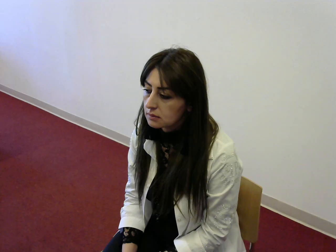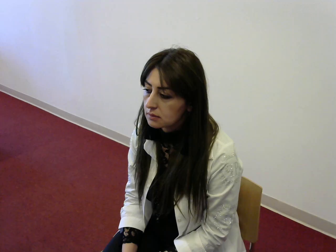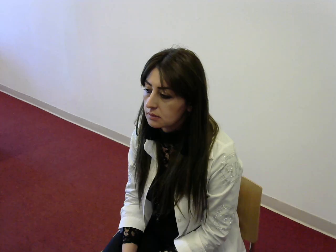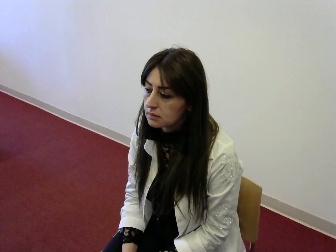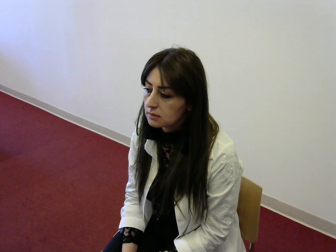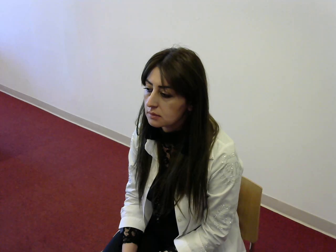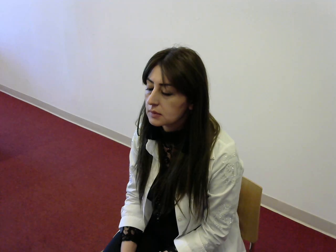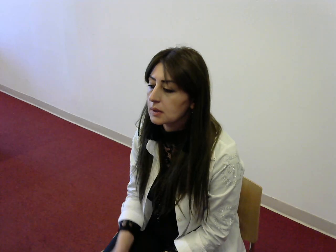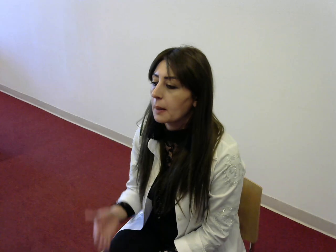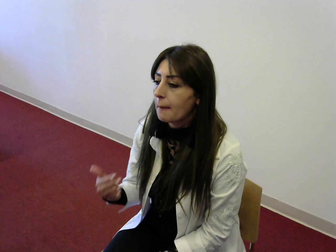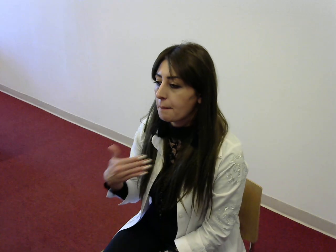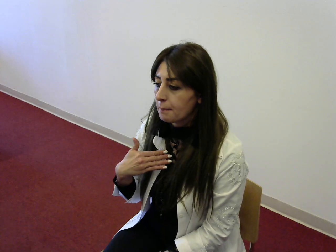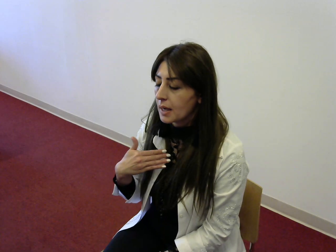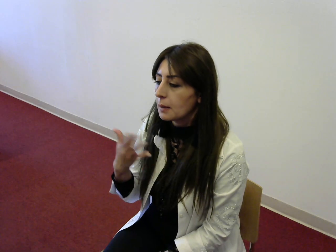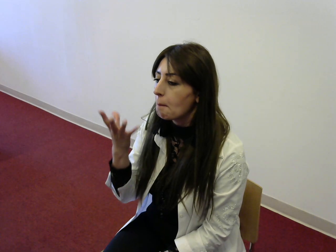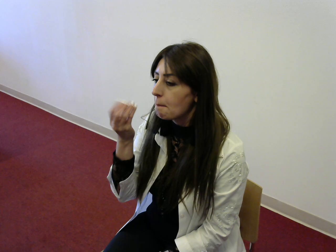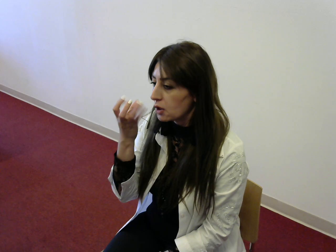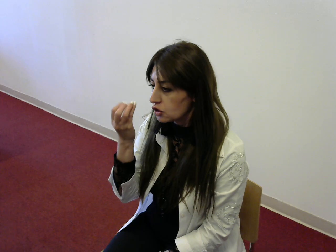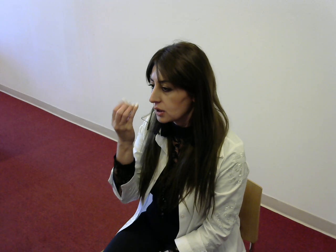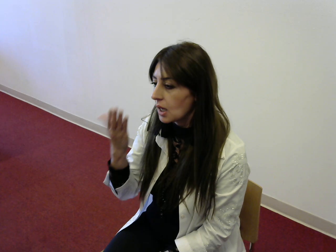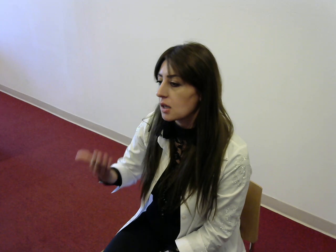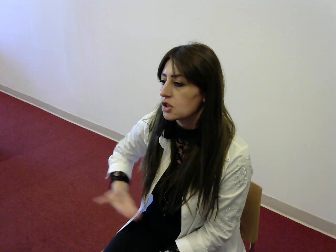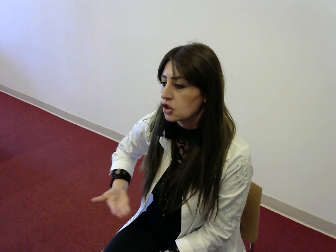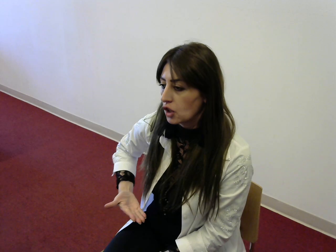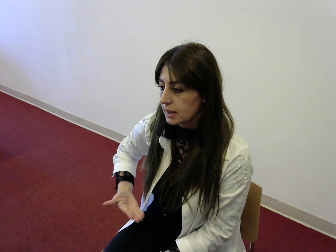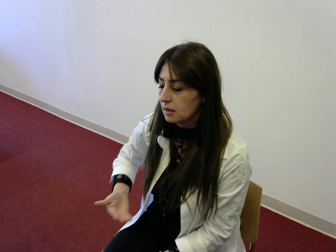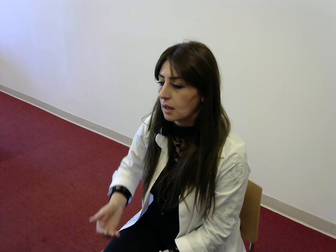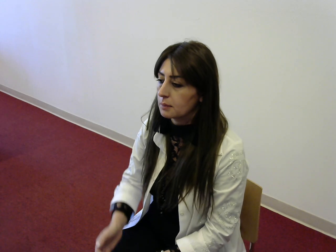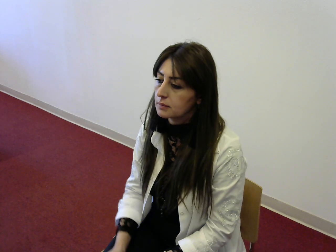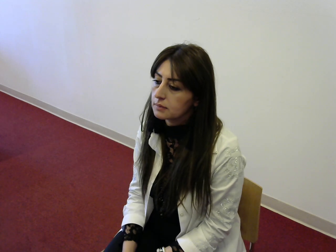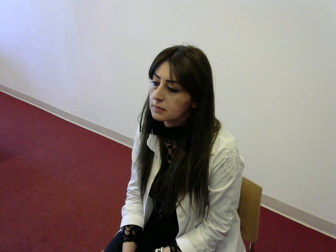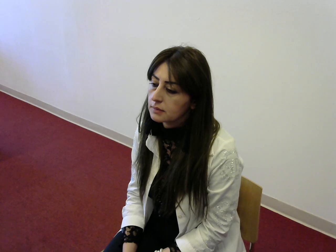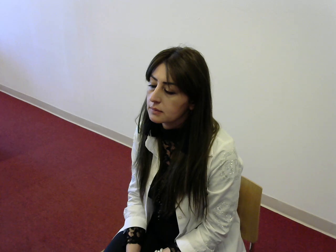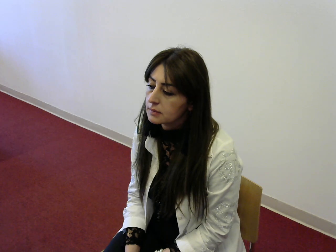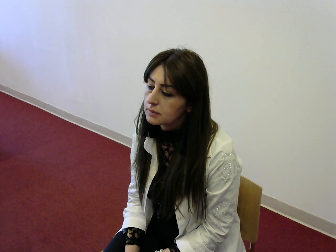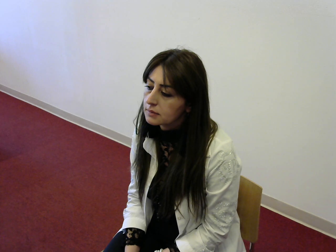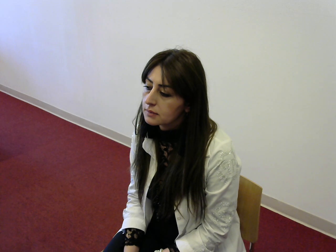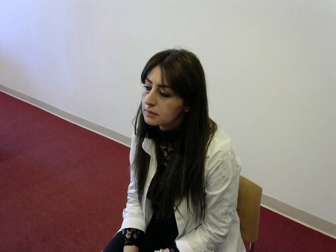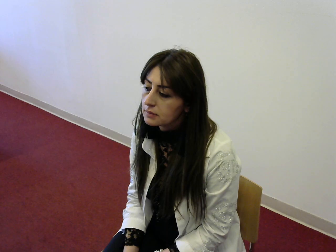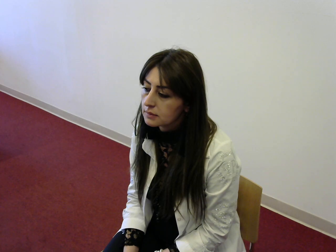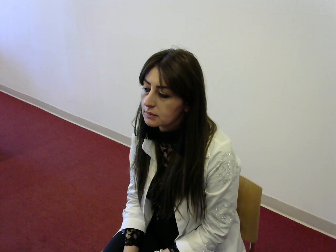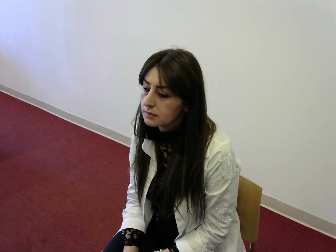Mən Bakıda yaşayıram